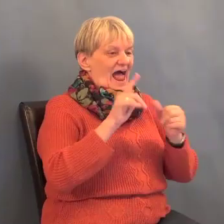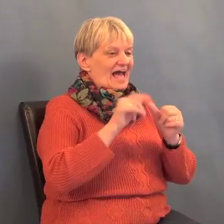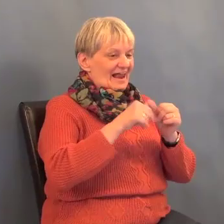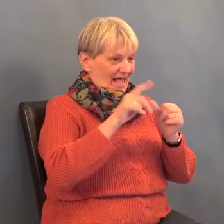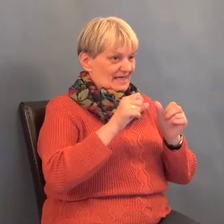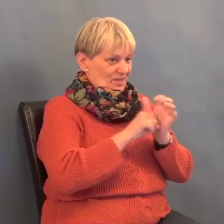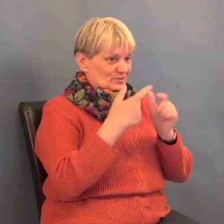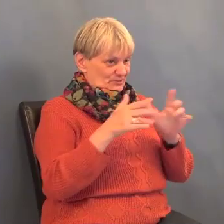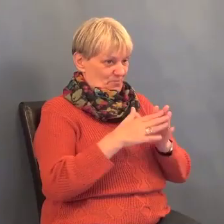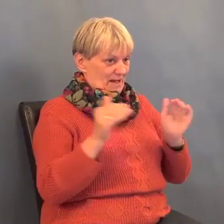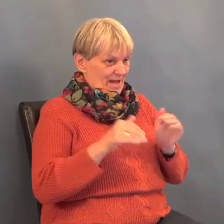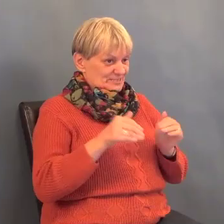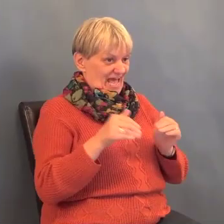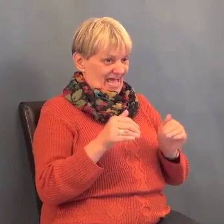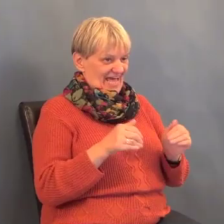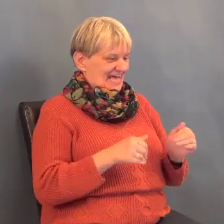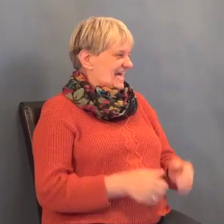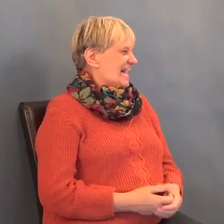Ale, ale, ale do kościoła można?